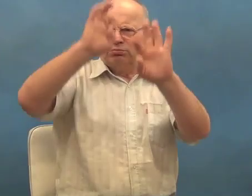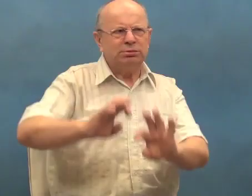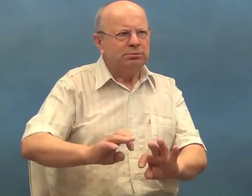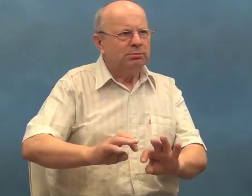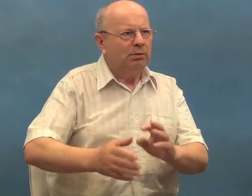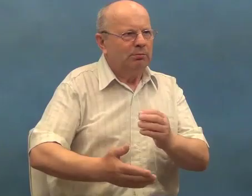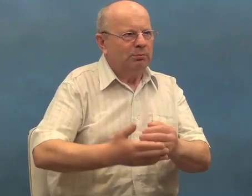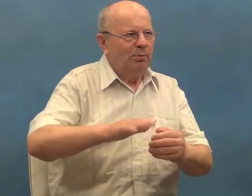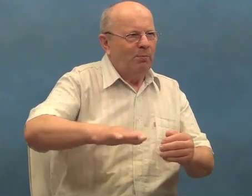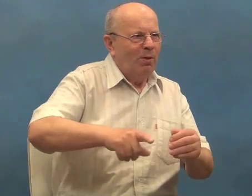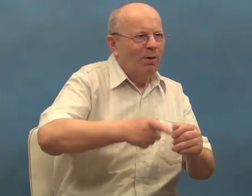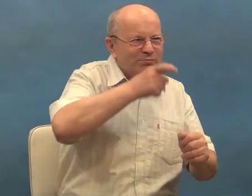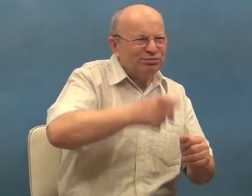Okazało się, że to wina małego chłopca.